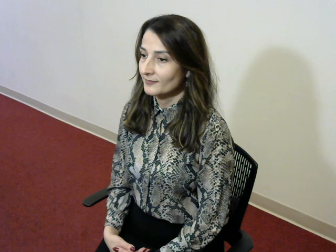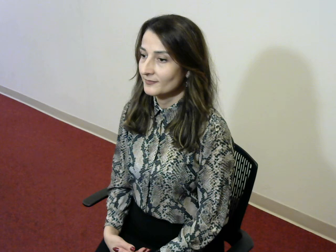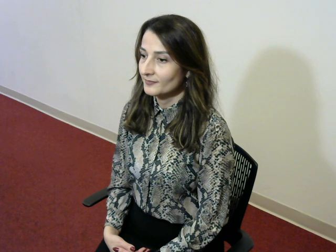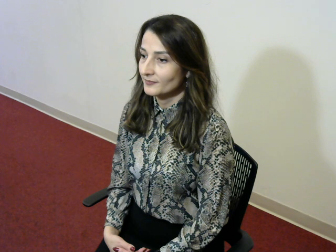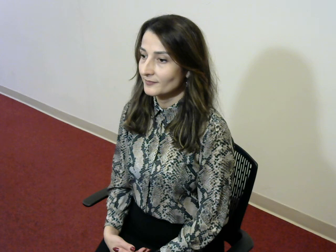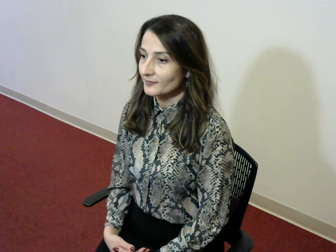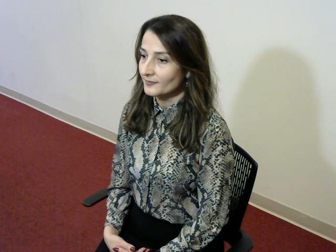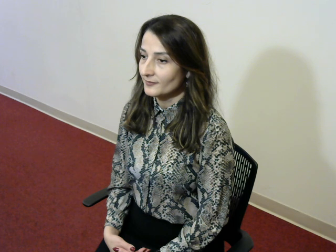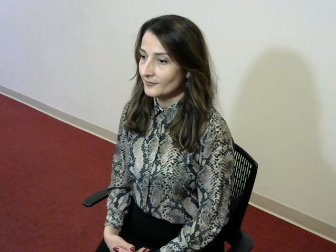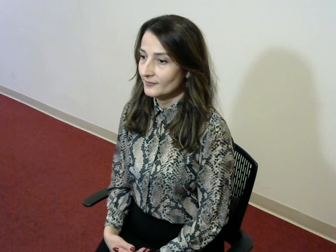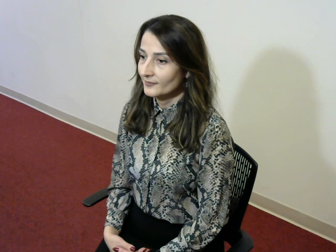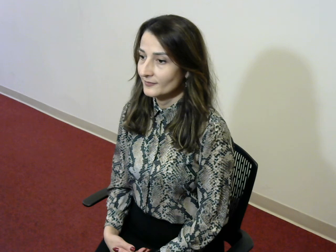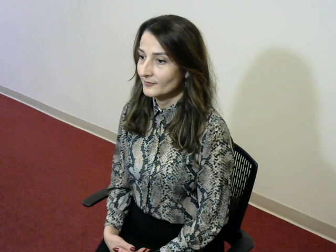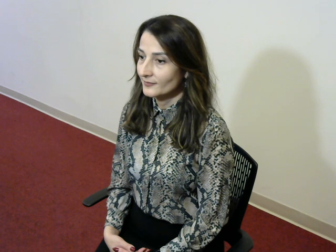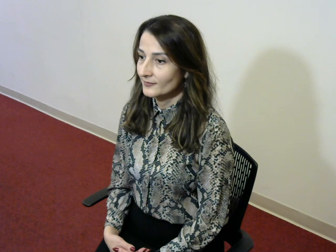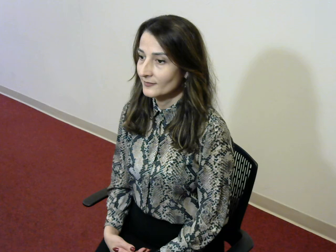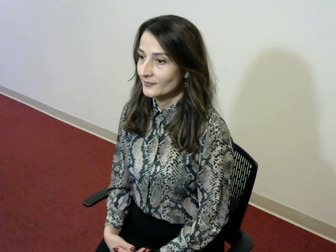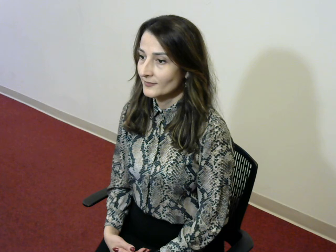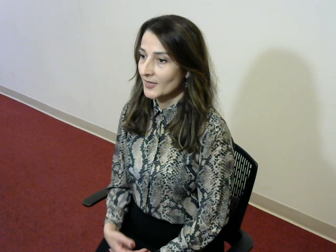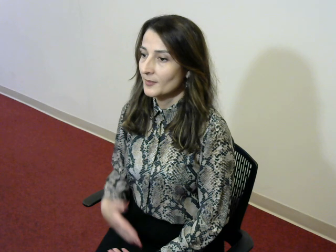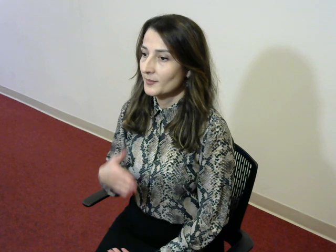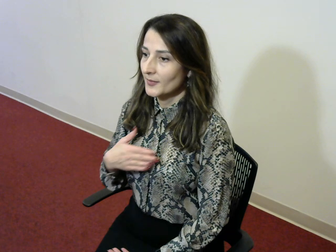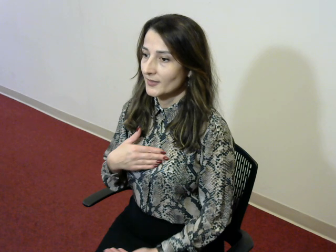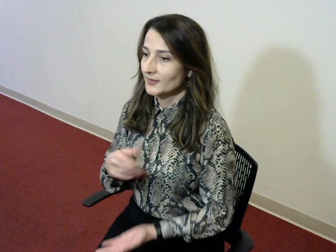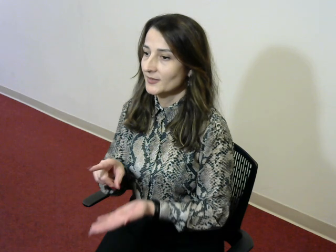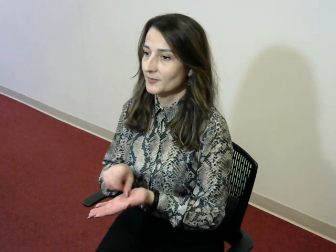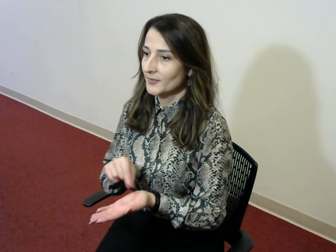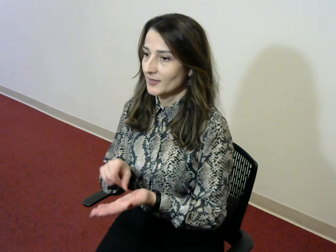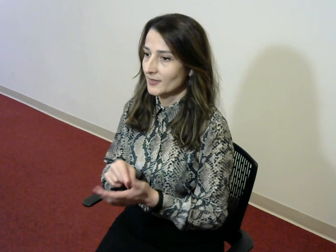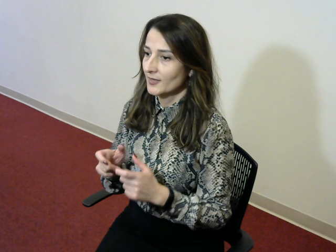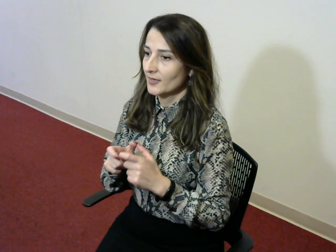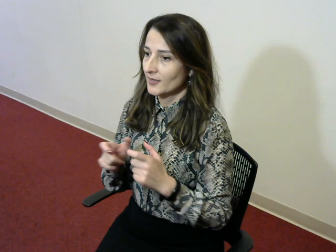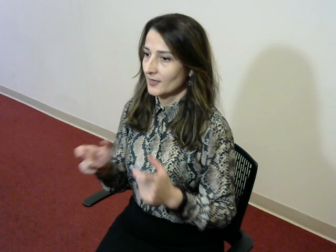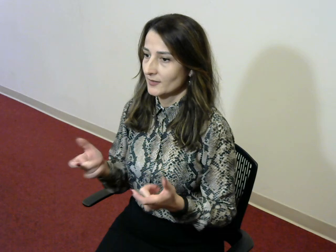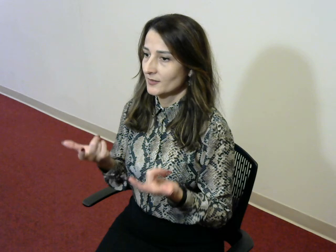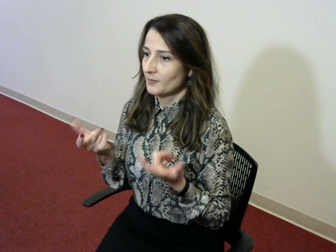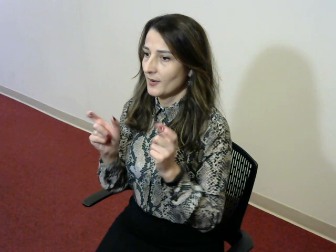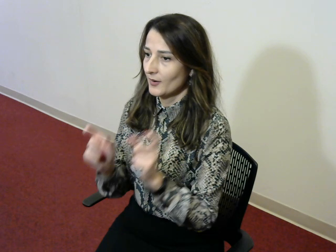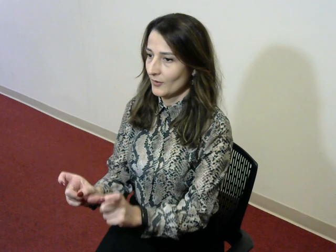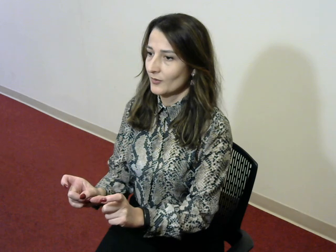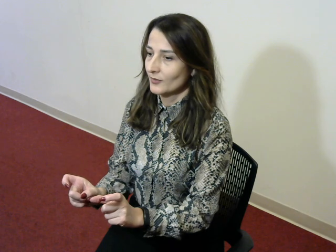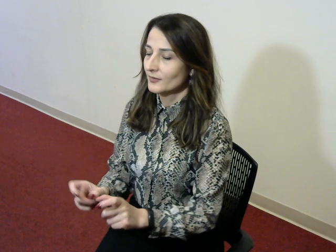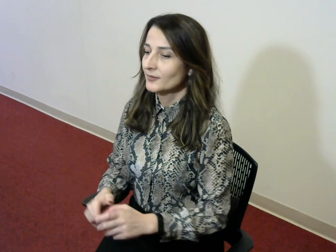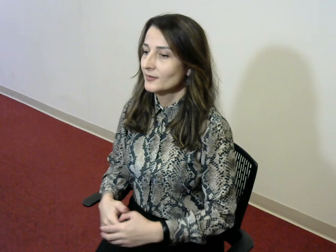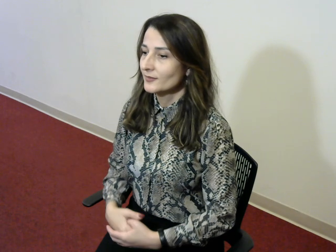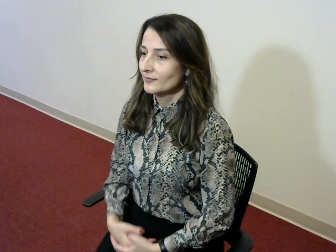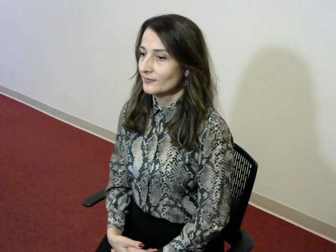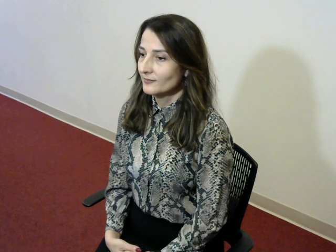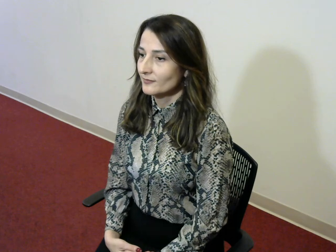Mənim pensiya kartım bloklanıb